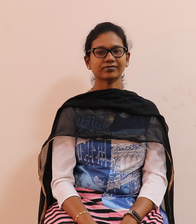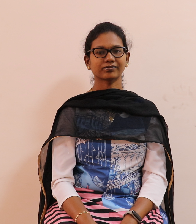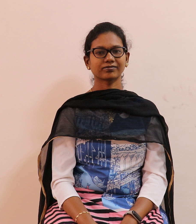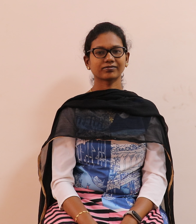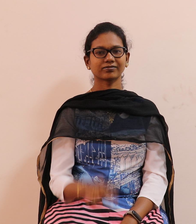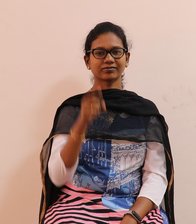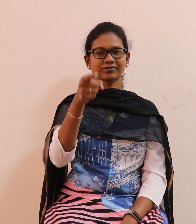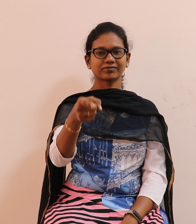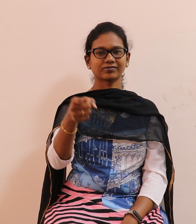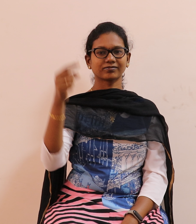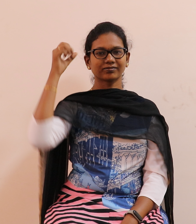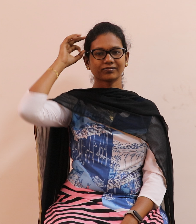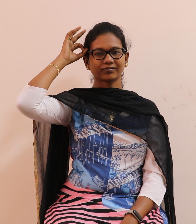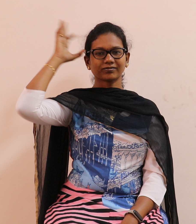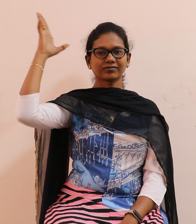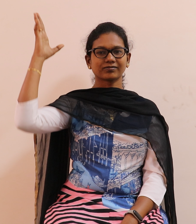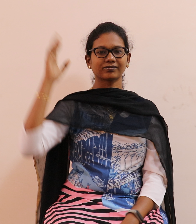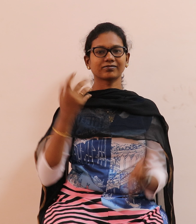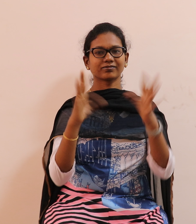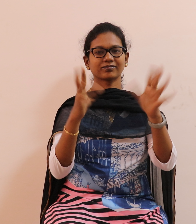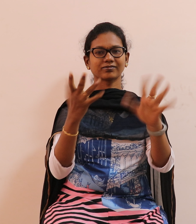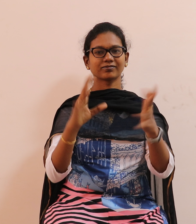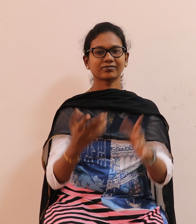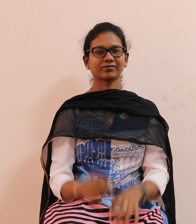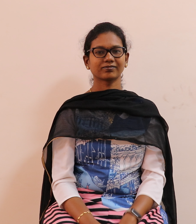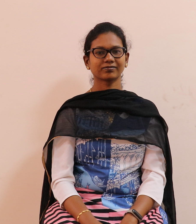do not make me angry